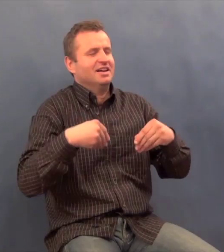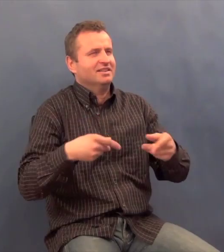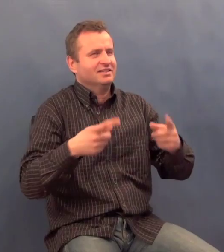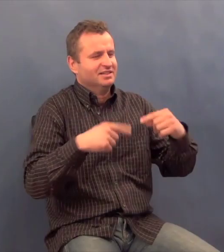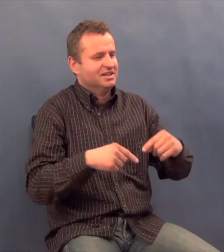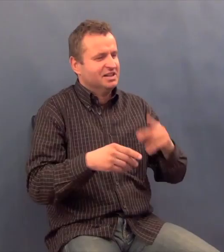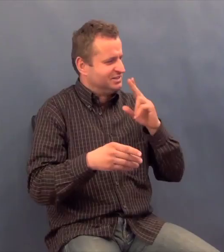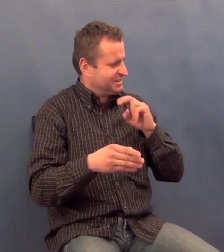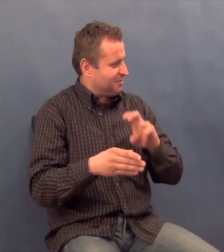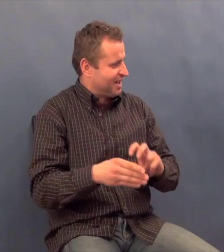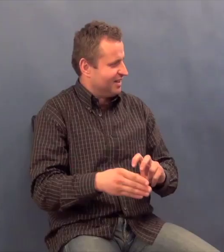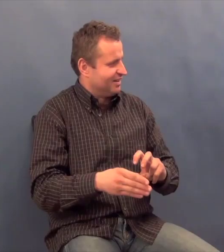Następny obrazek, żaba wyskakuje?